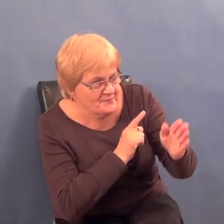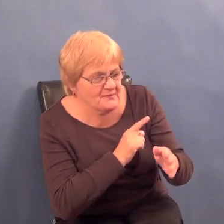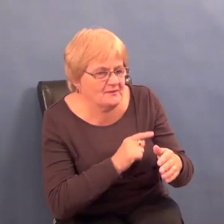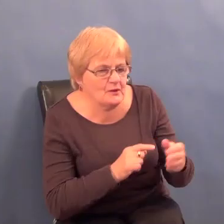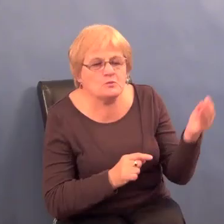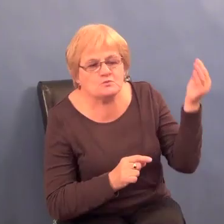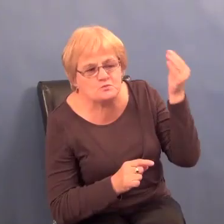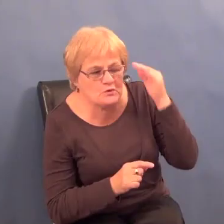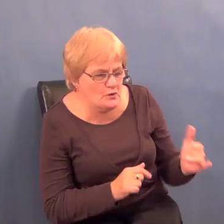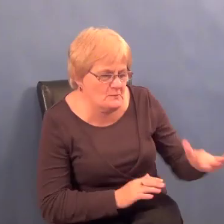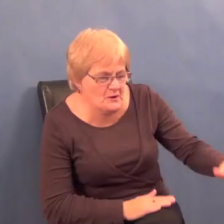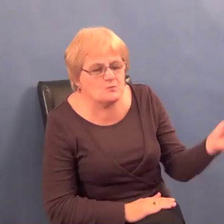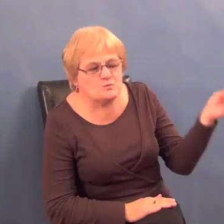Całuje, dziecko małe całuje w policzek.